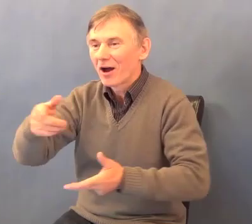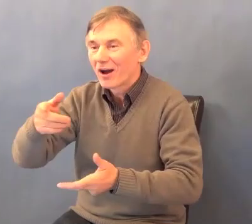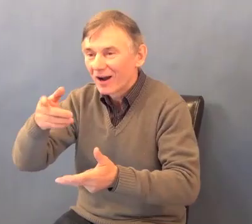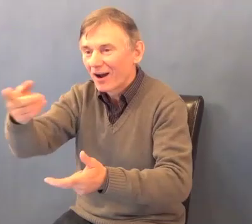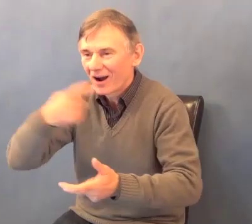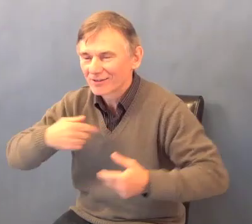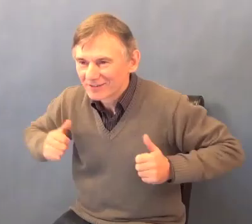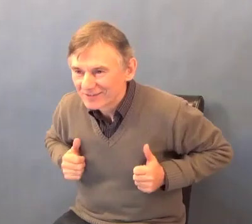Każesz i niesie plecak.